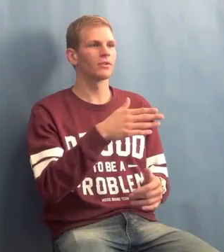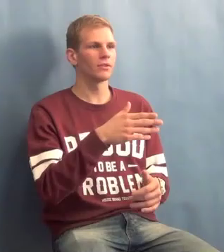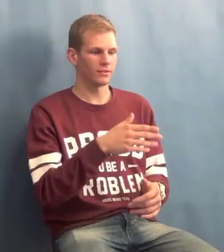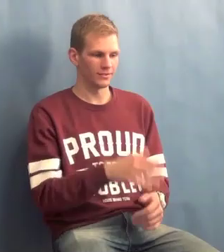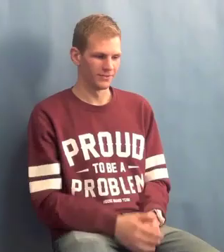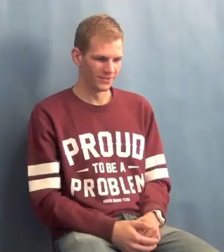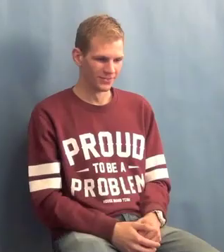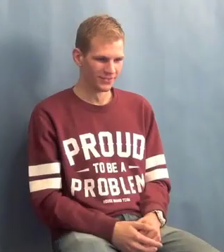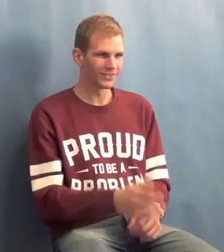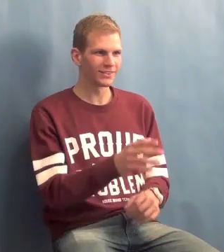Hej!